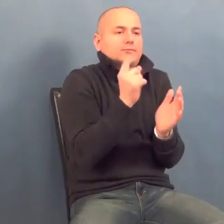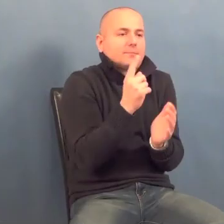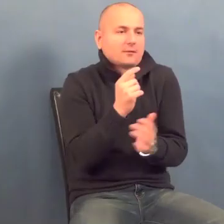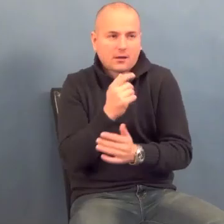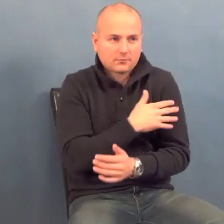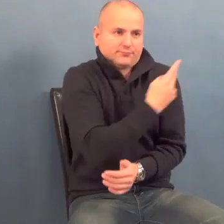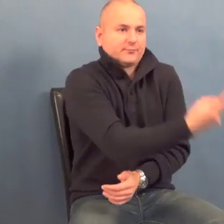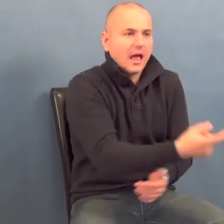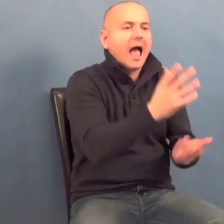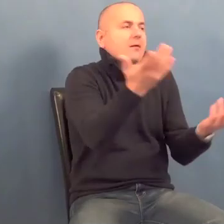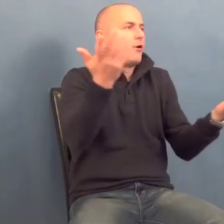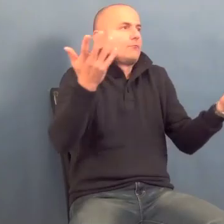Albo przypadkiem zahaczy o ramię i wtedy się upadnie.